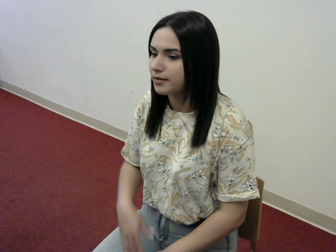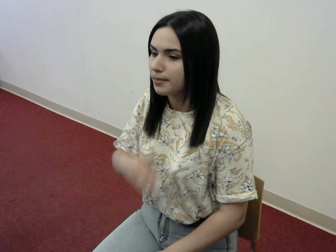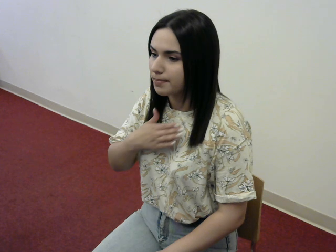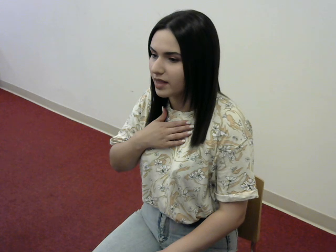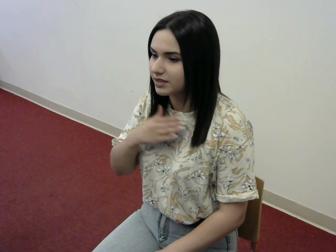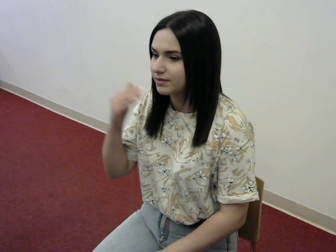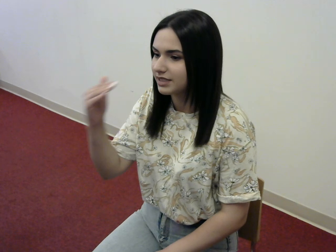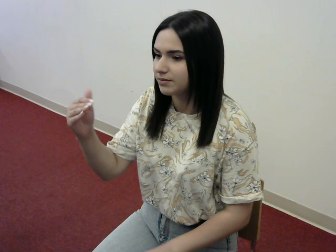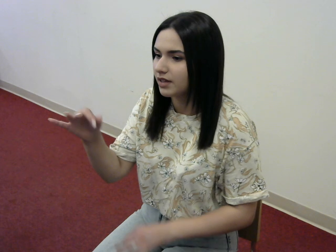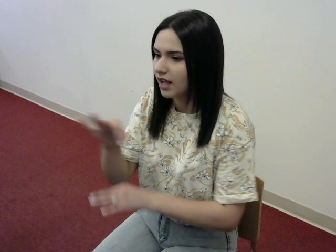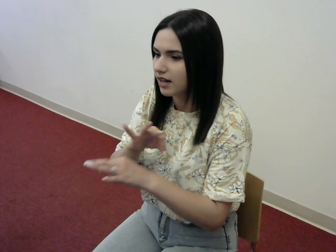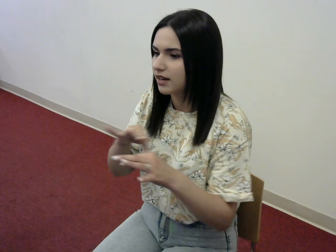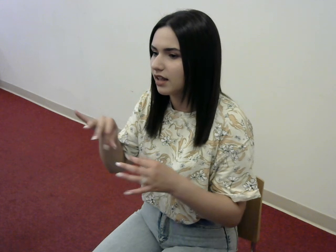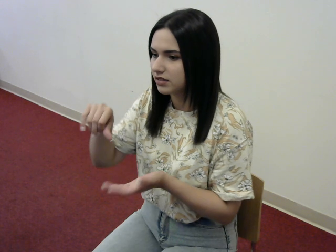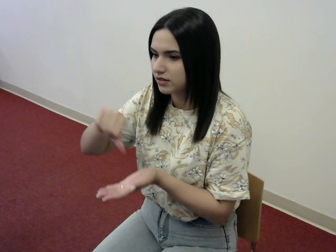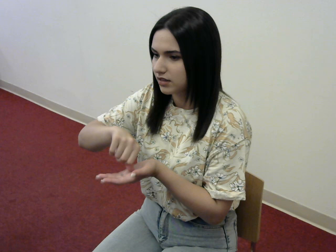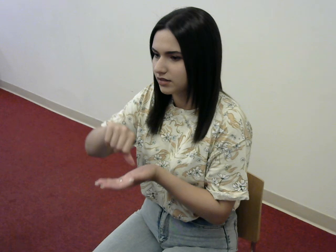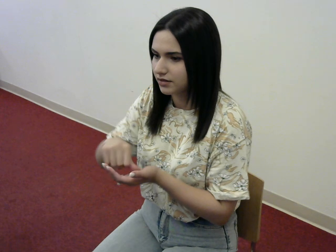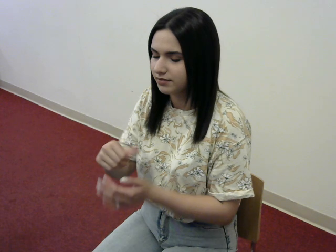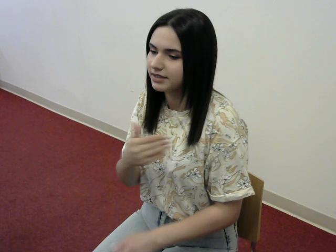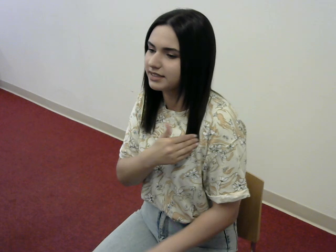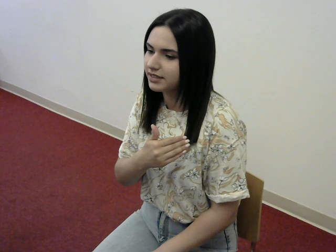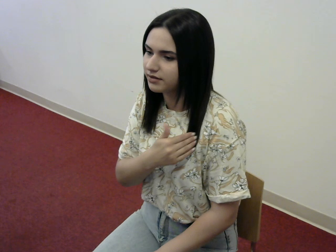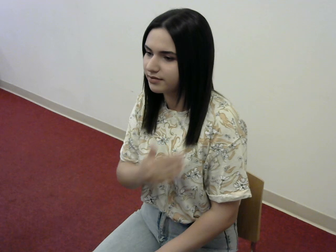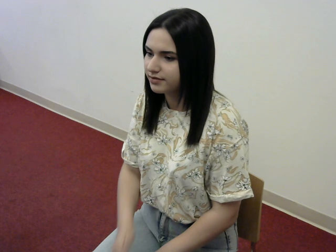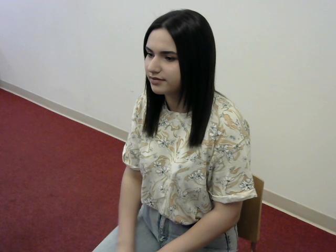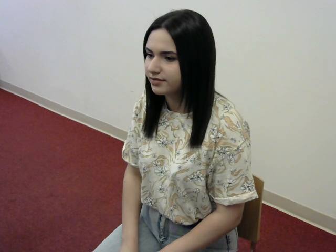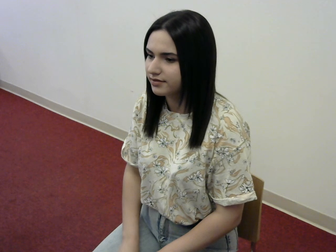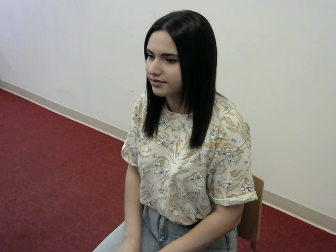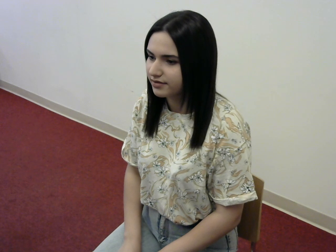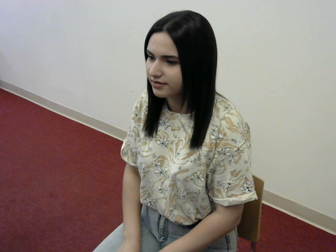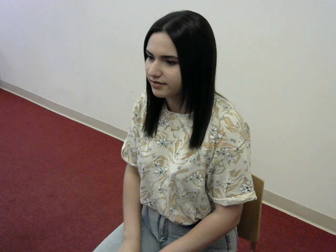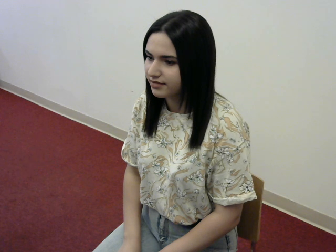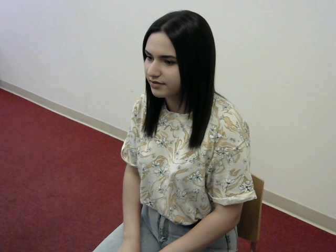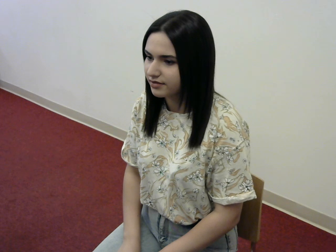Mən sizin layihədə iştirak etmək istərdim